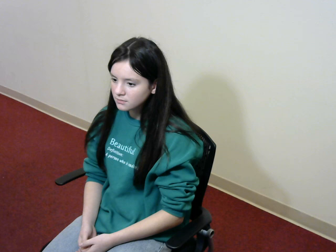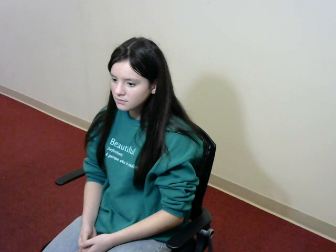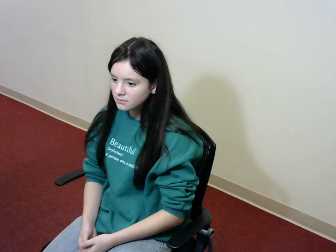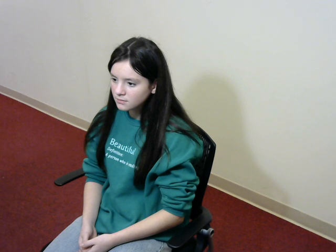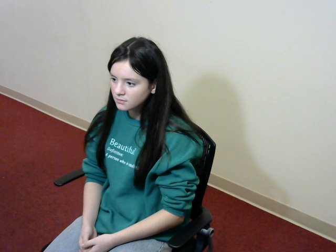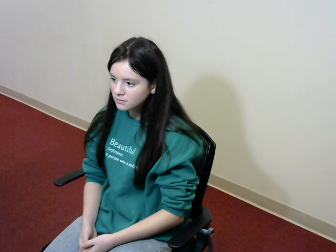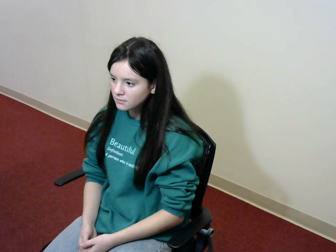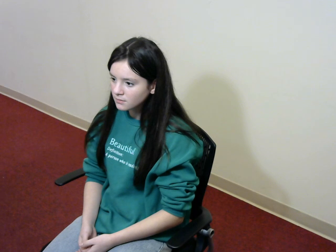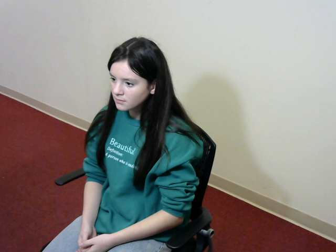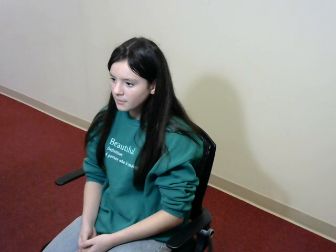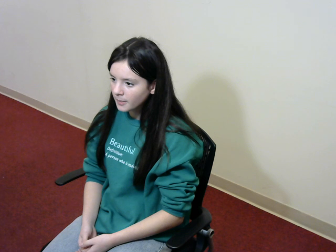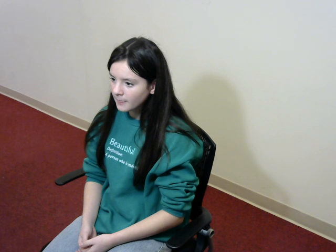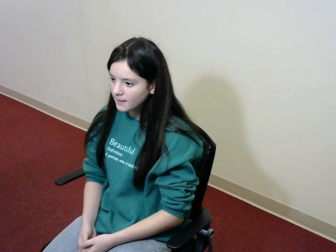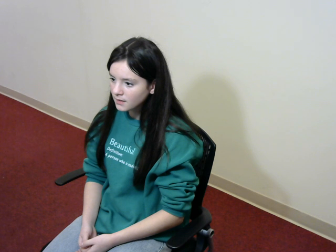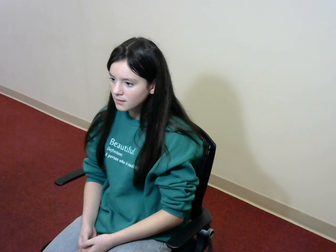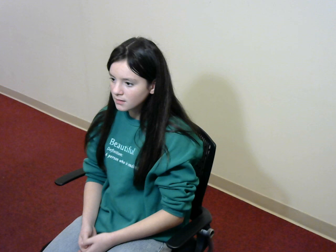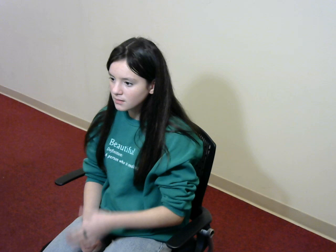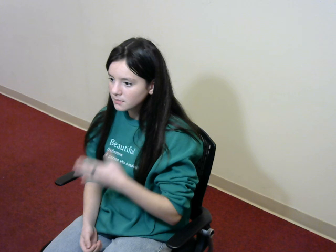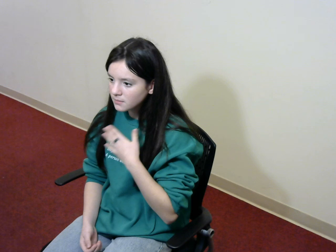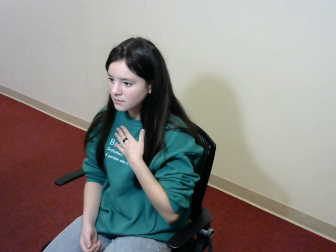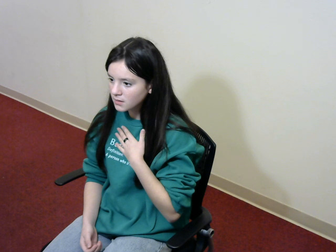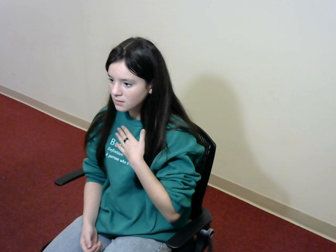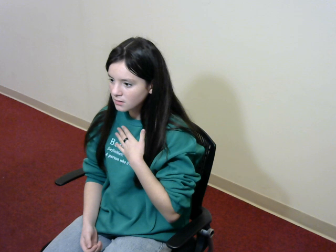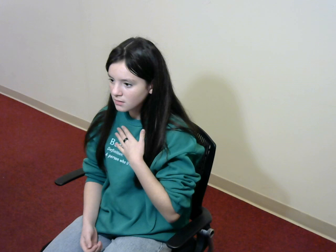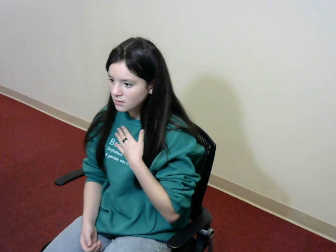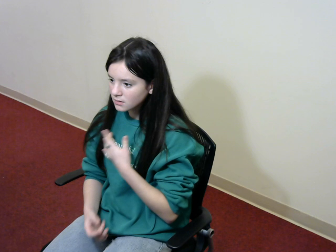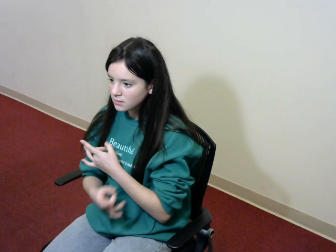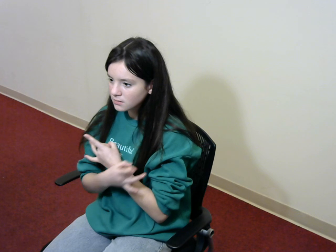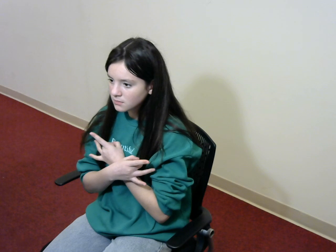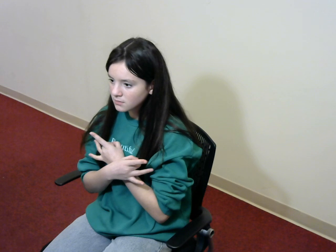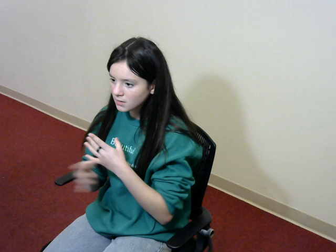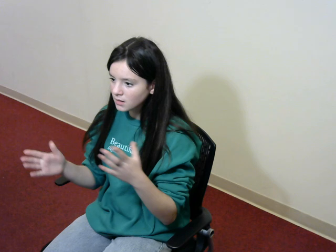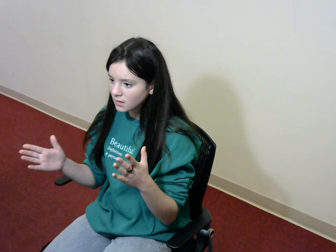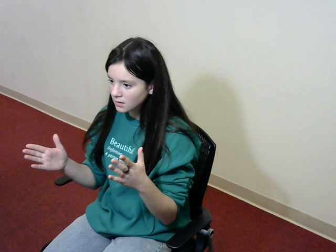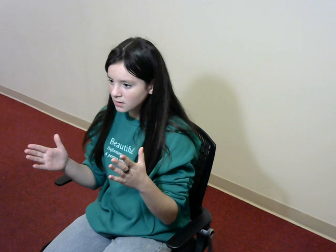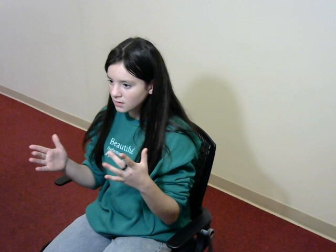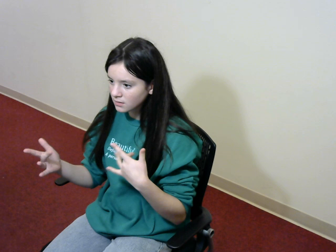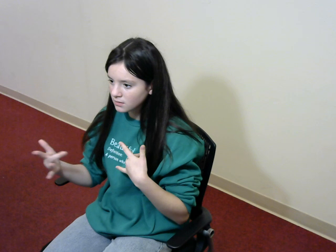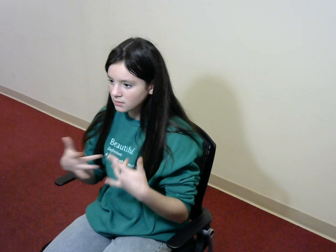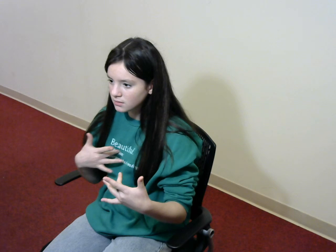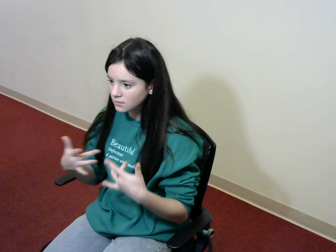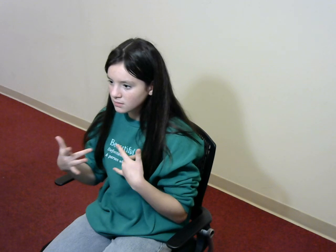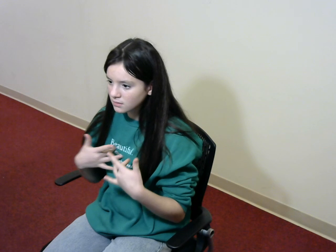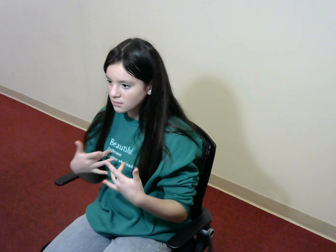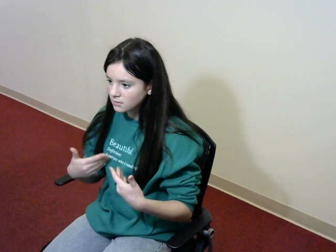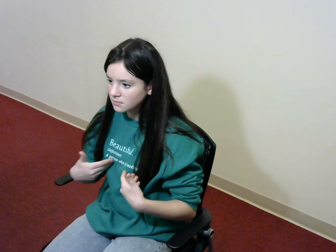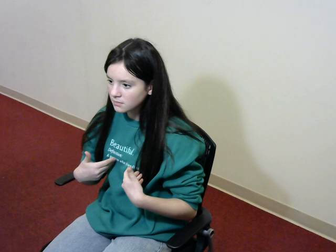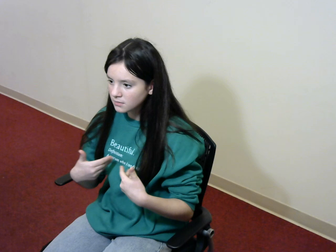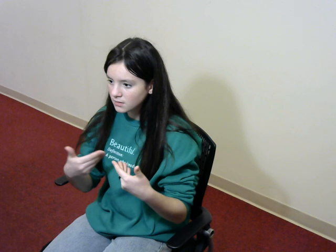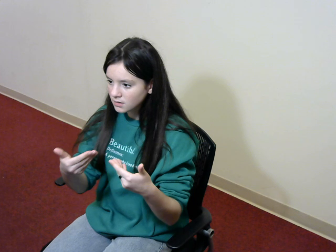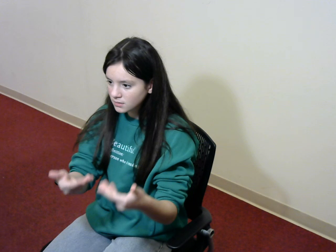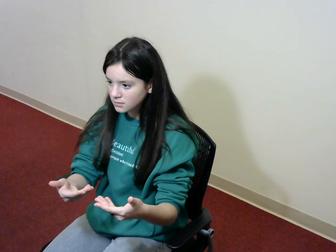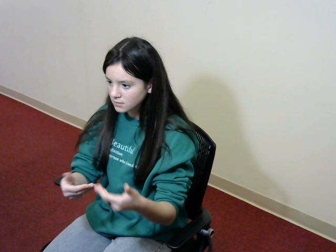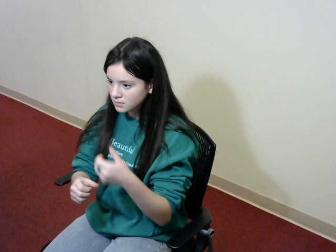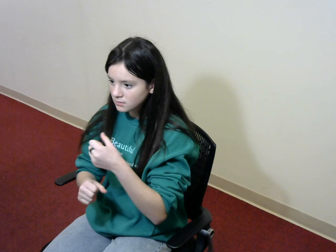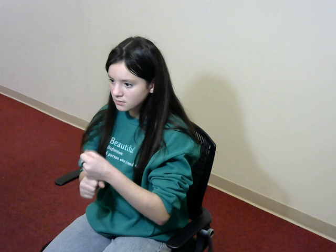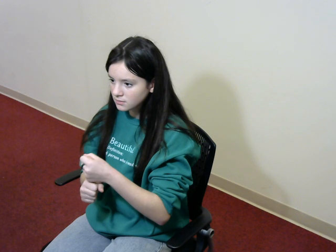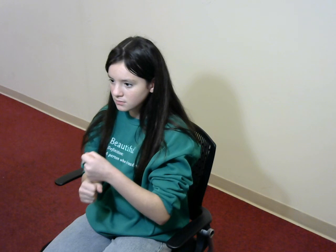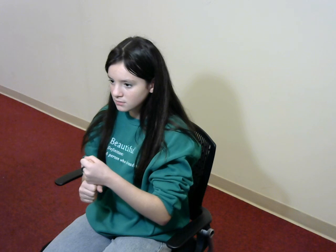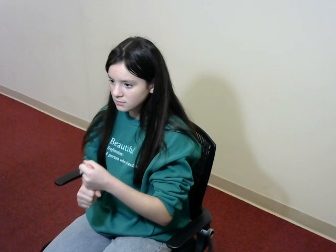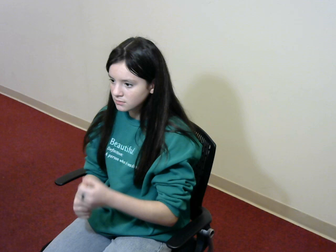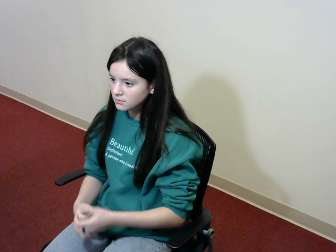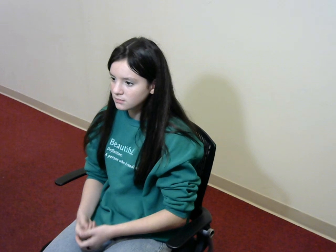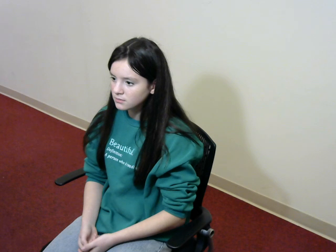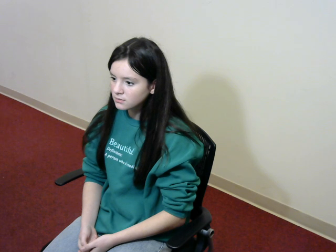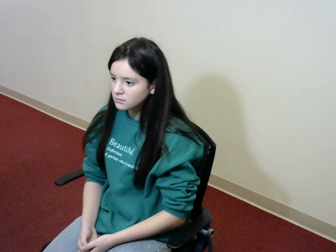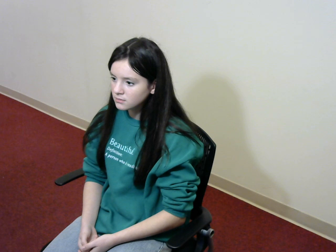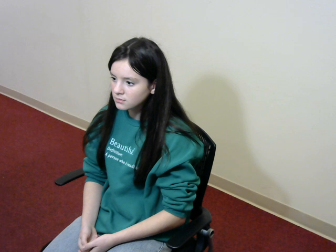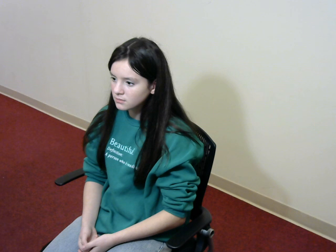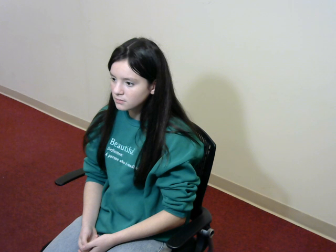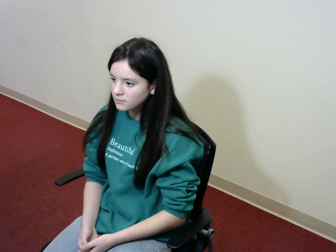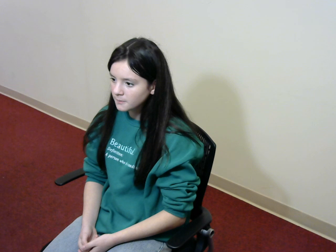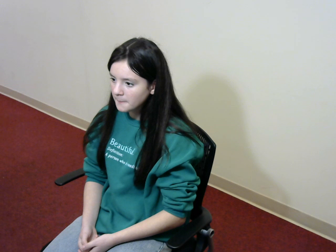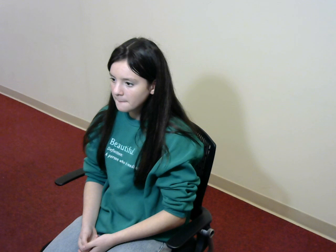Məni bayram tədbirinə dəvət ediblər